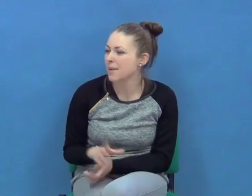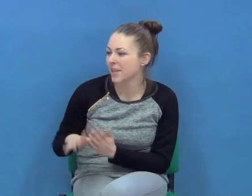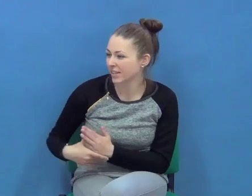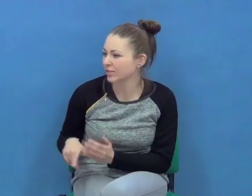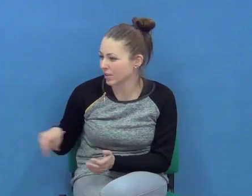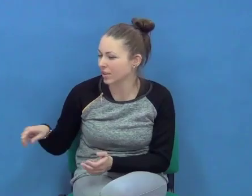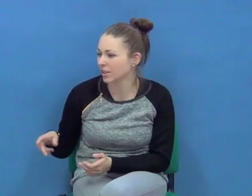W mieście chodzić...